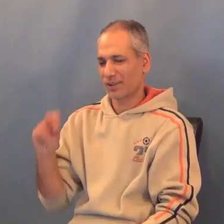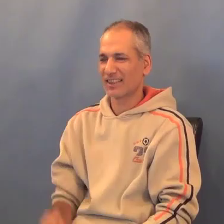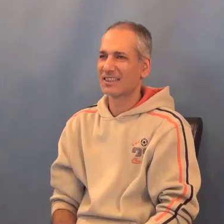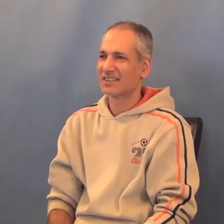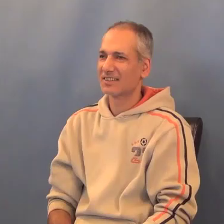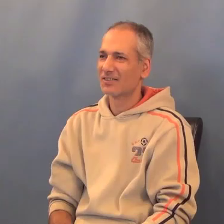W poniedziałek.